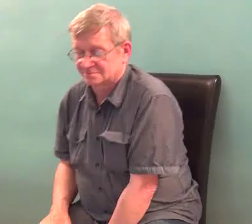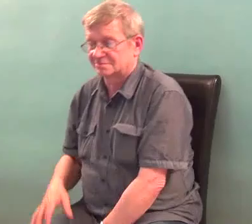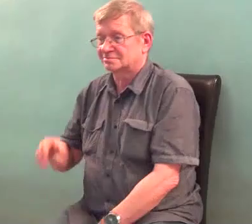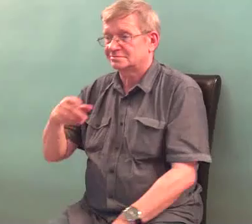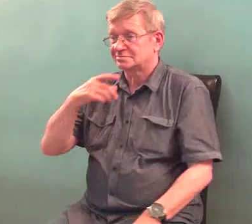Język...